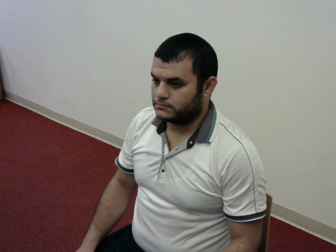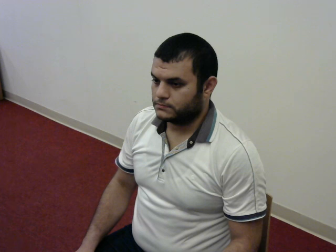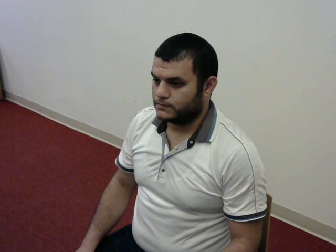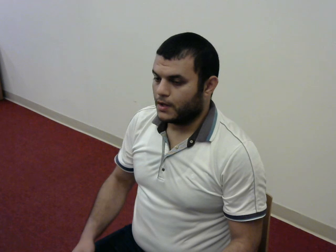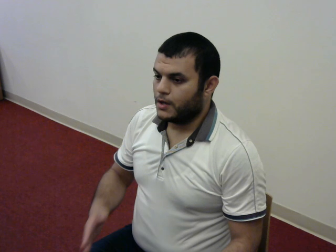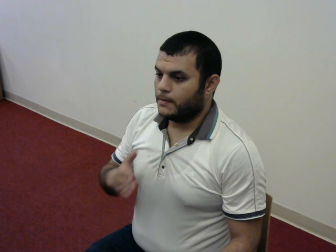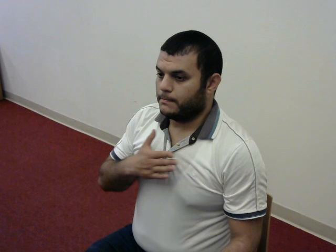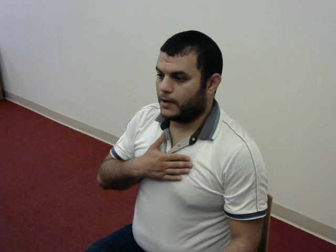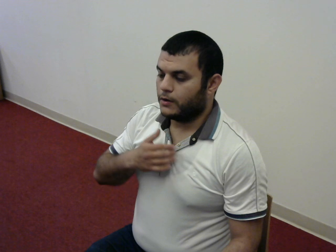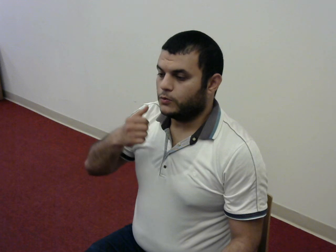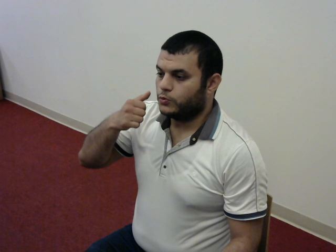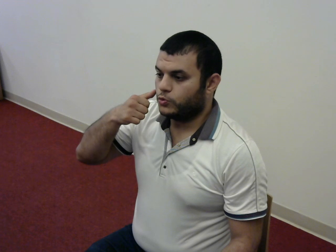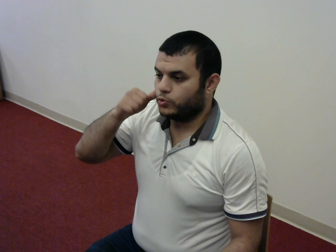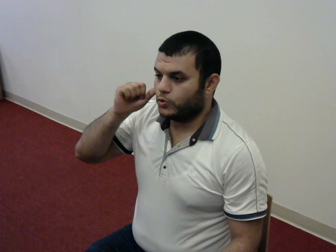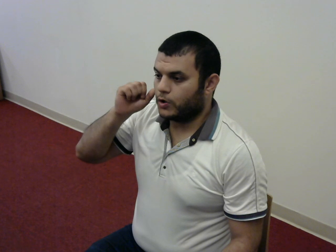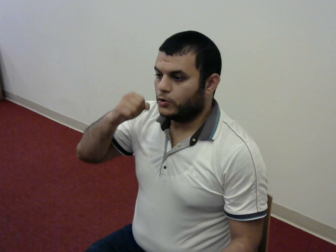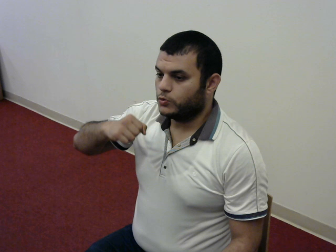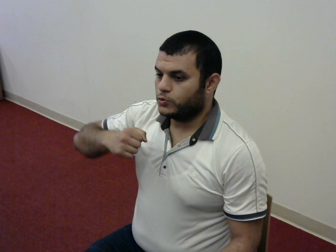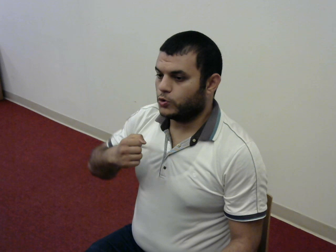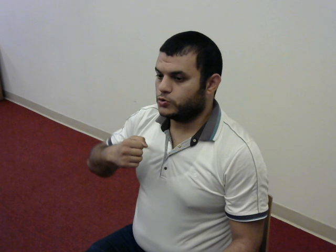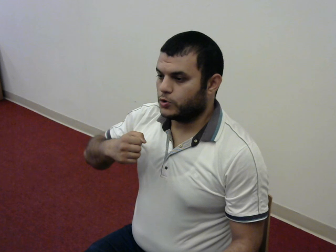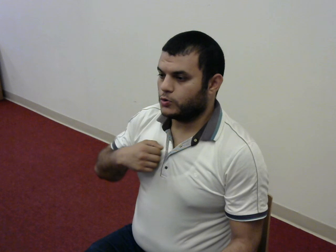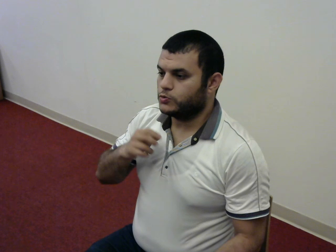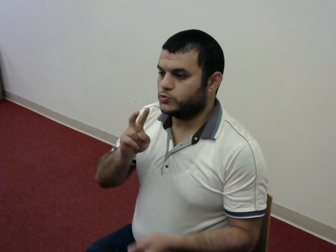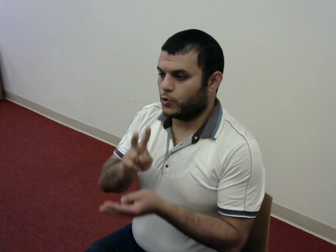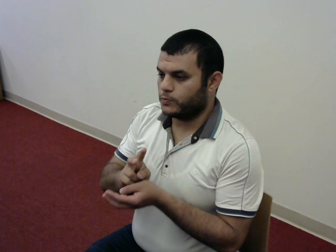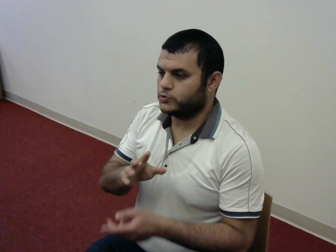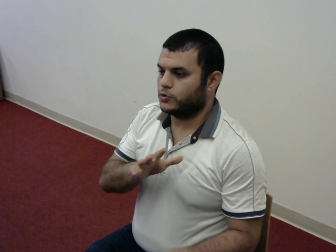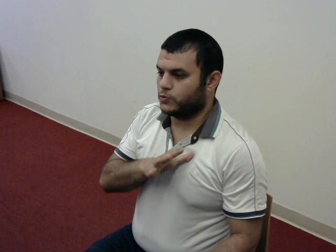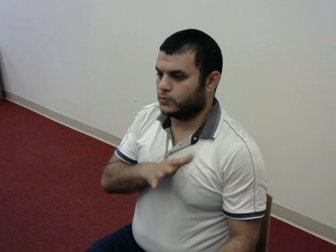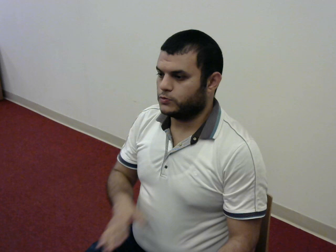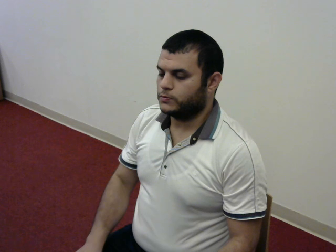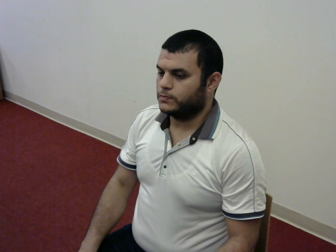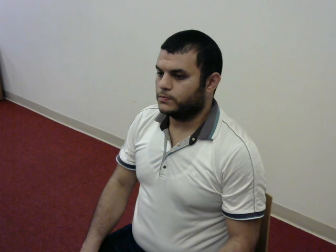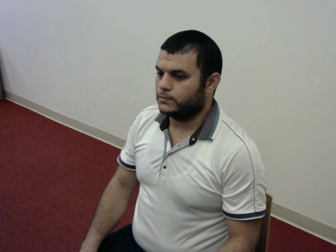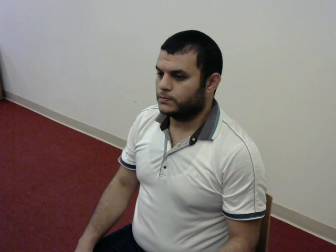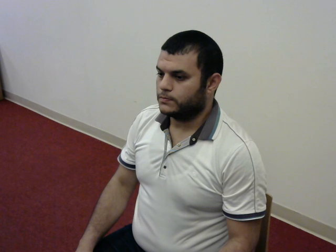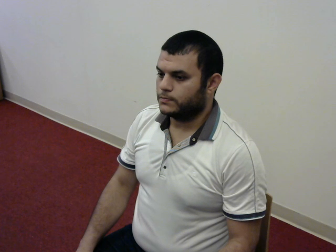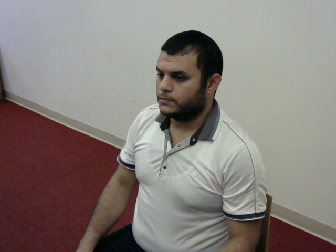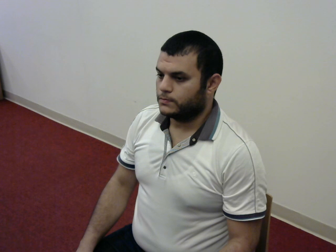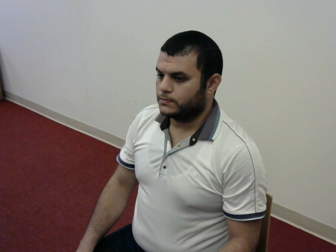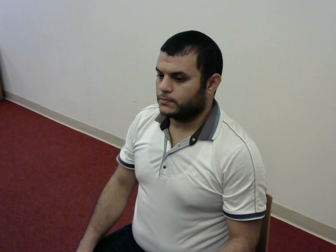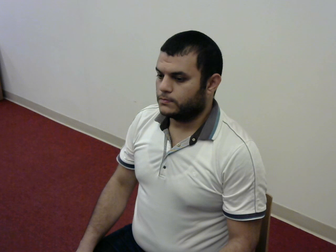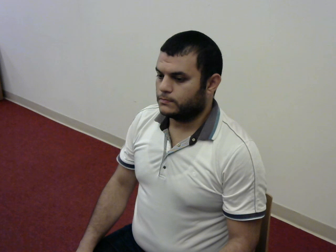Mən dünən dostlarımla görüşmüşdüm